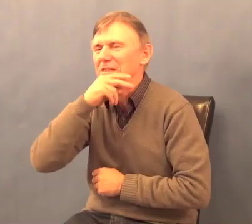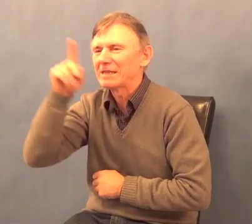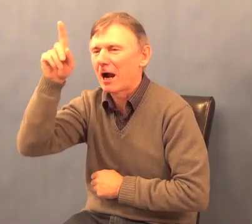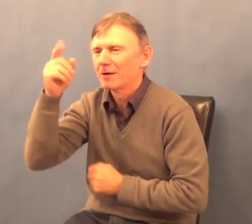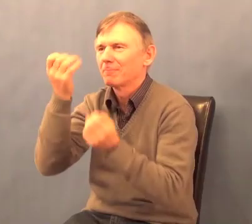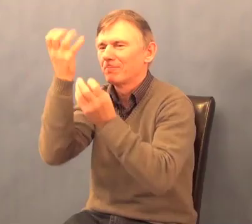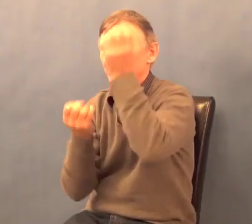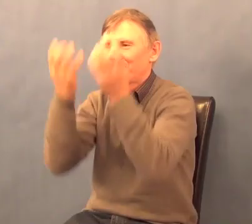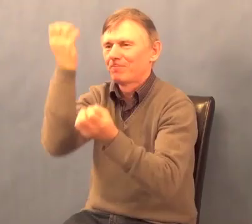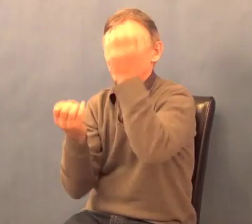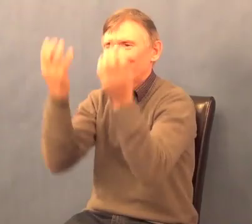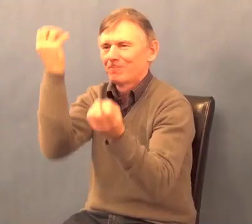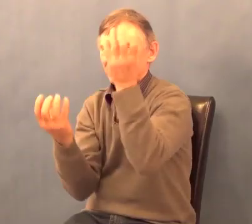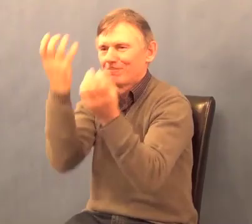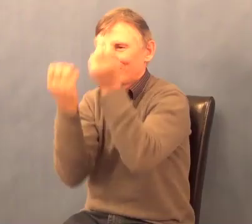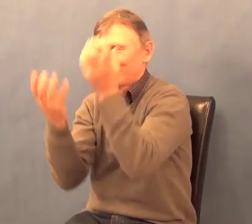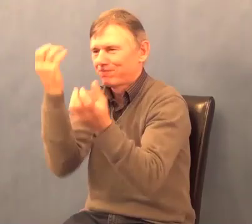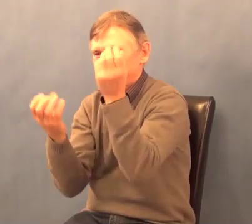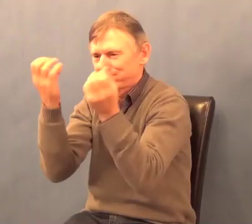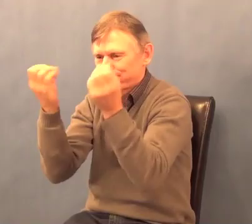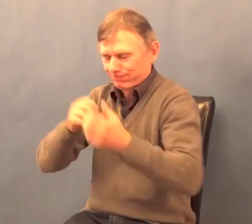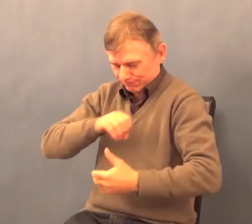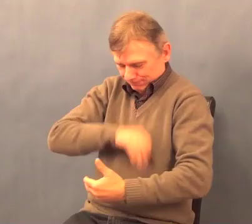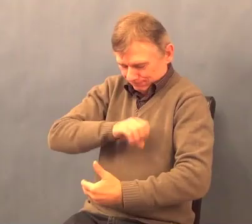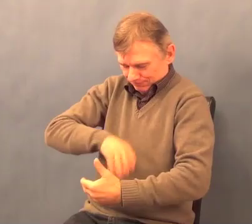Zrywa i wrzuca do fartucha.